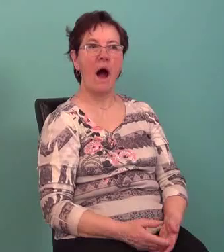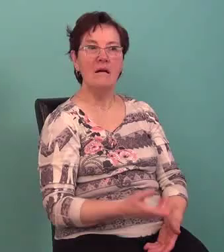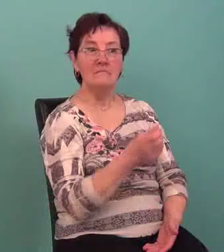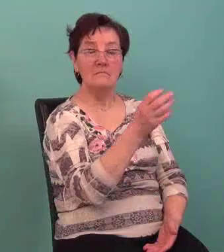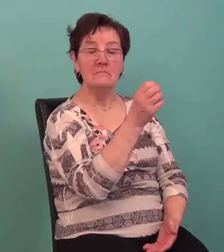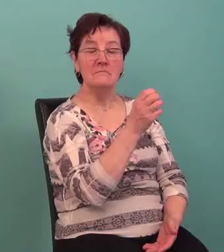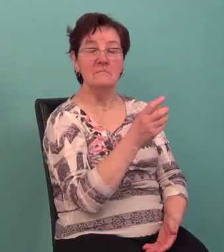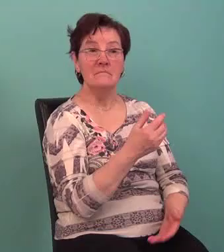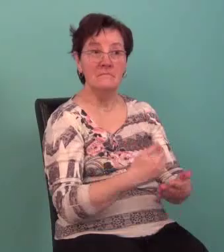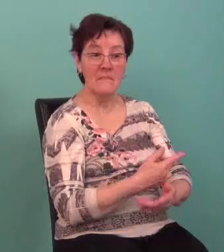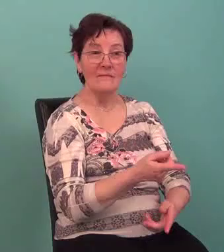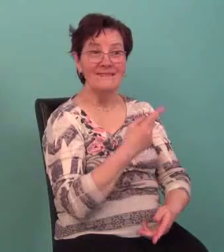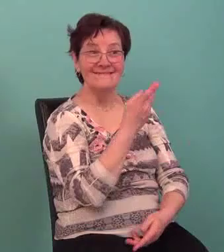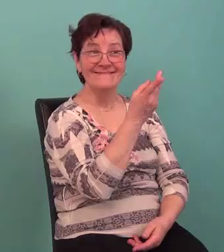Tak, tak, to jest nowe.